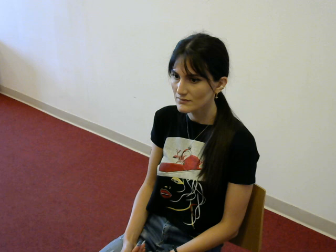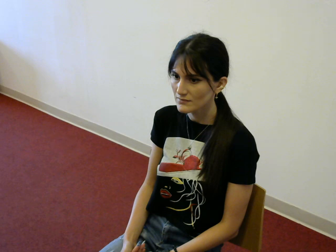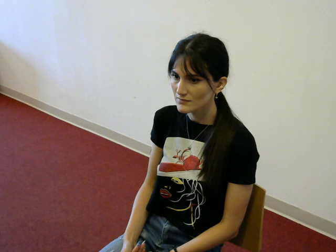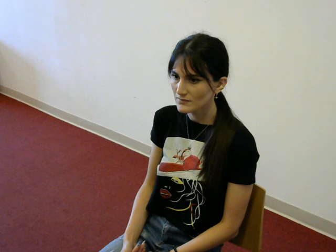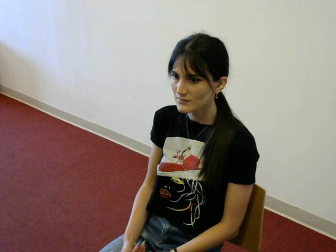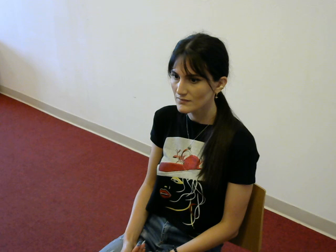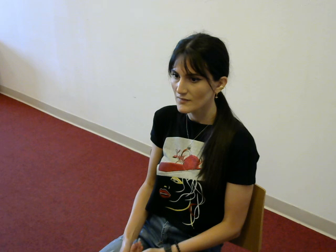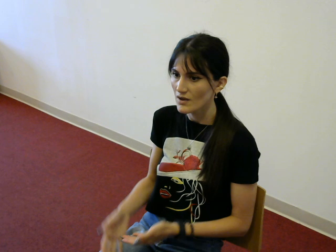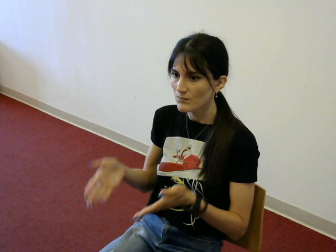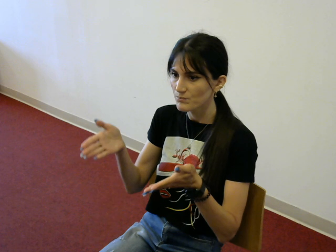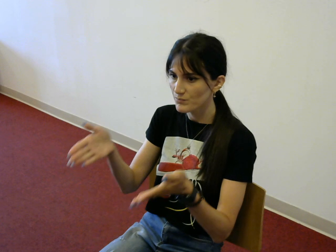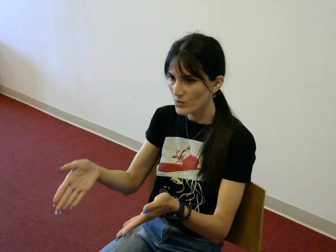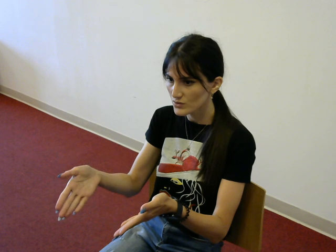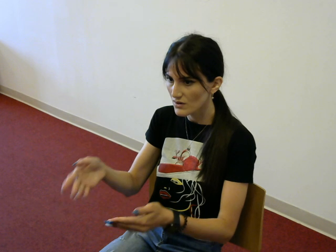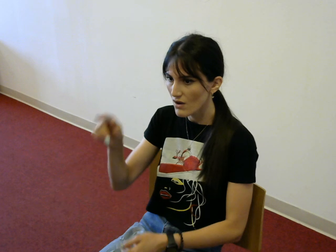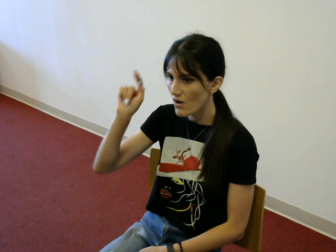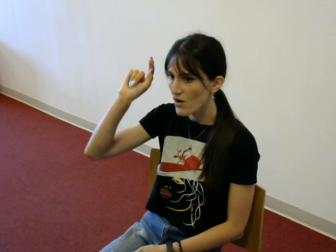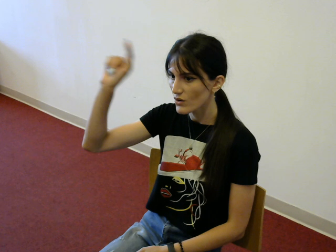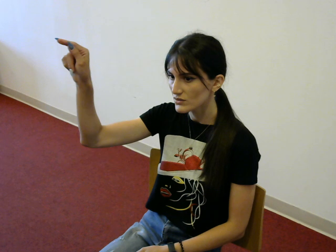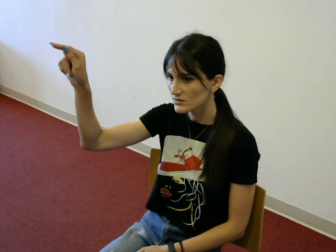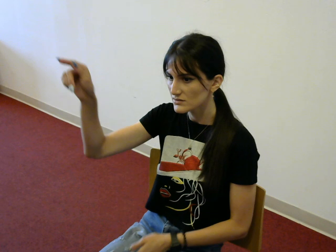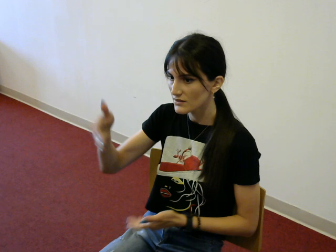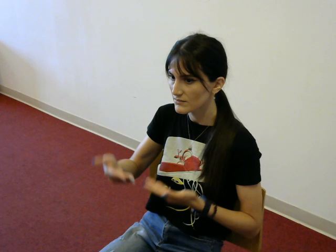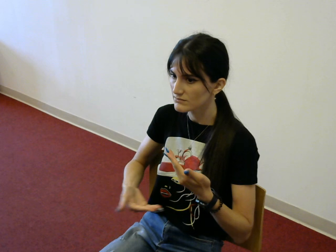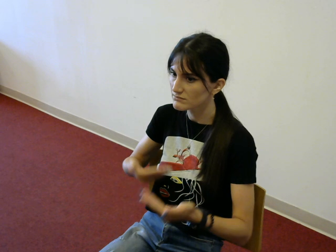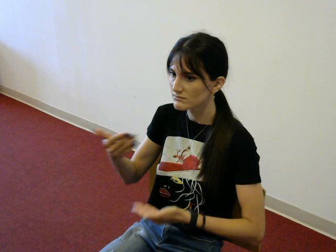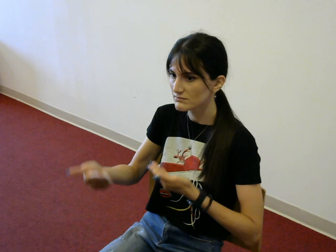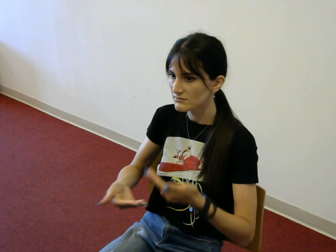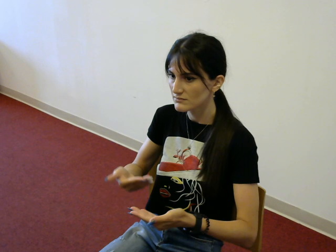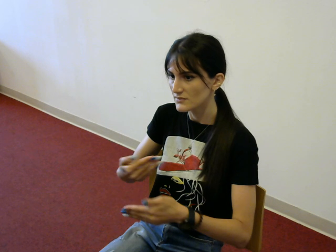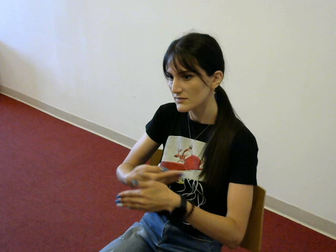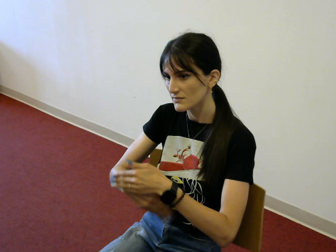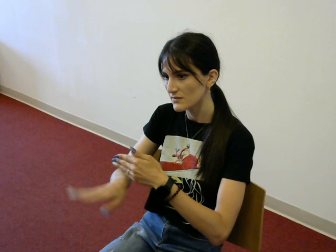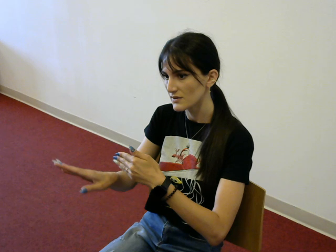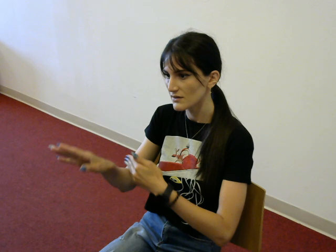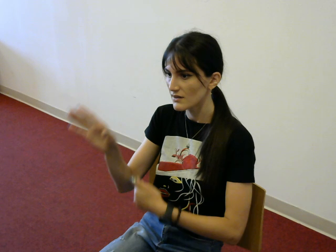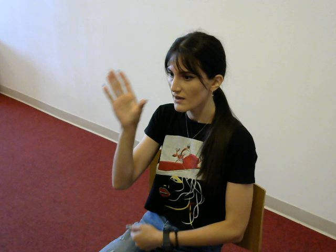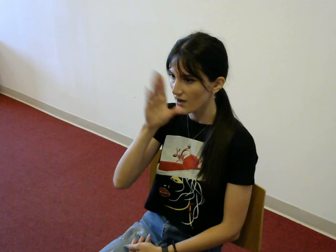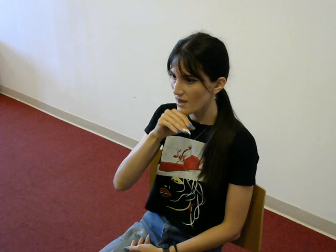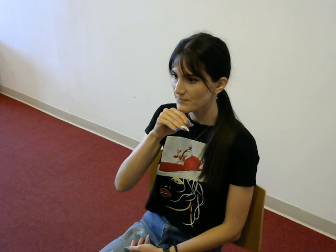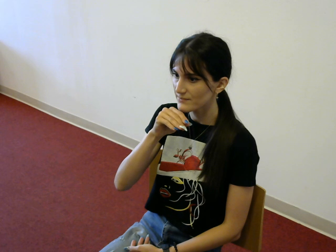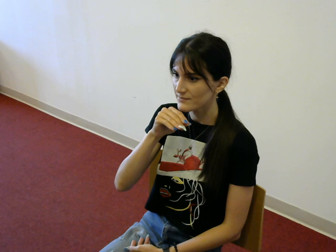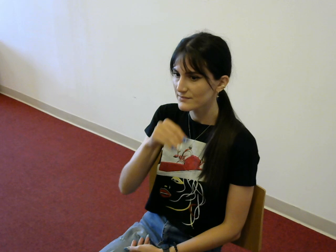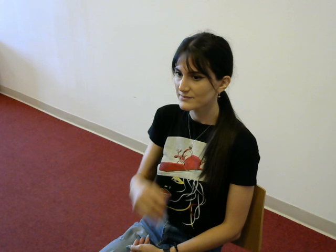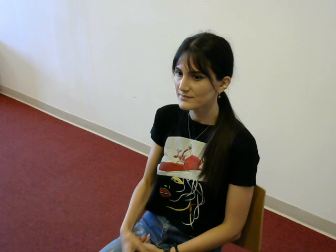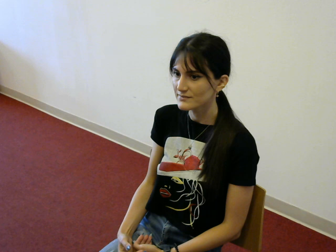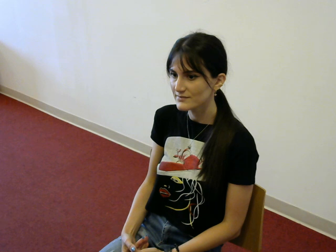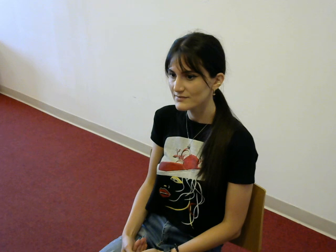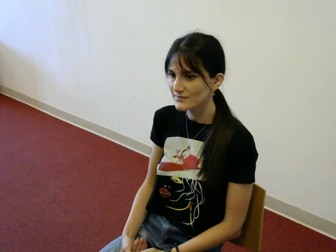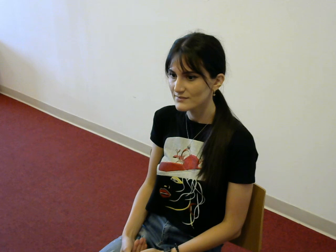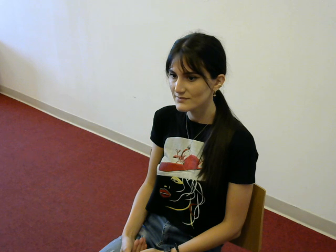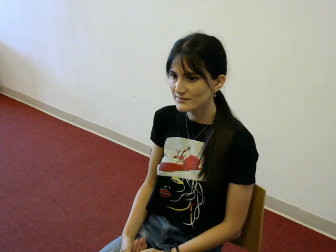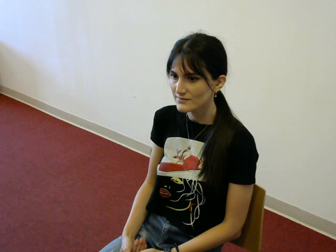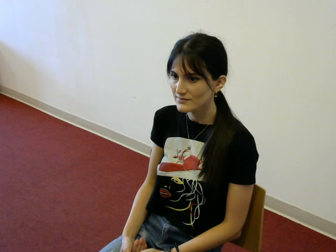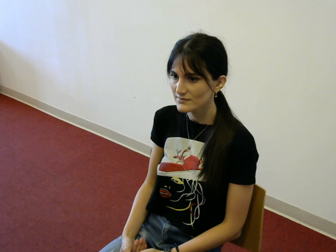Burdan ora piyada gedə bilərəmmi?